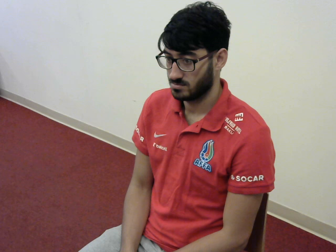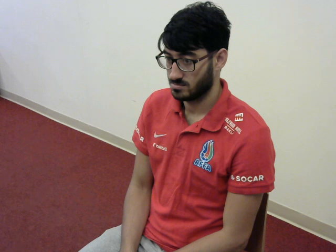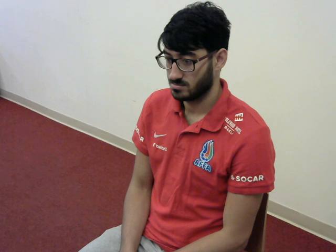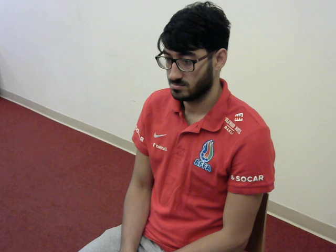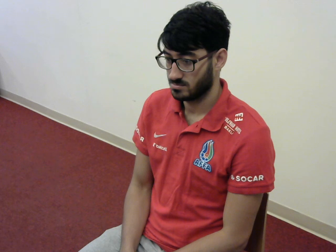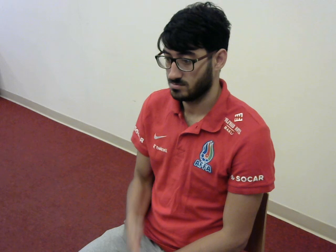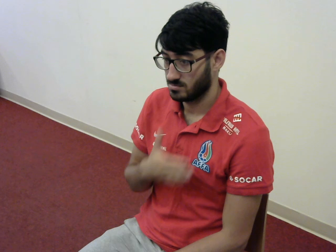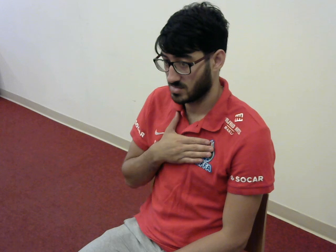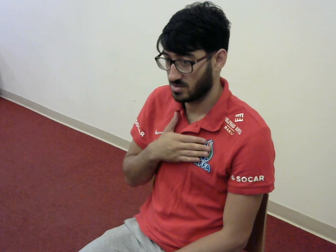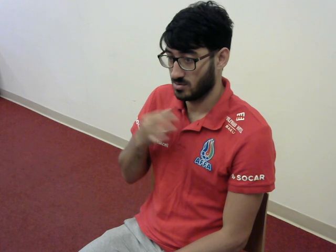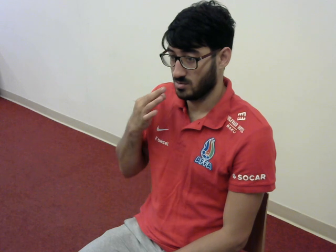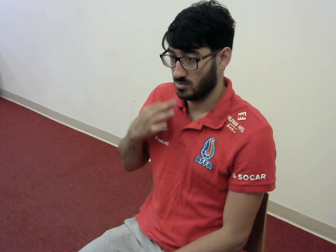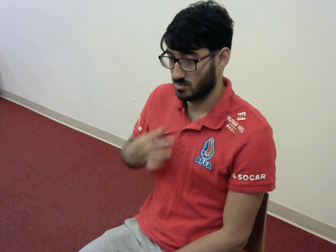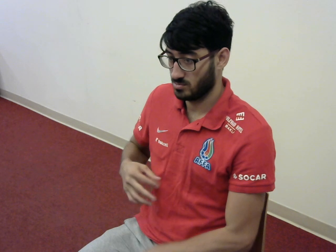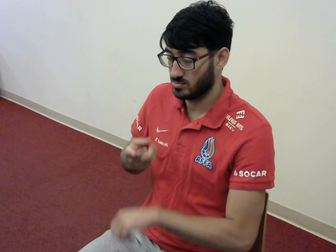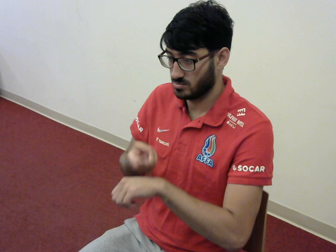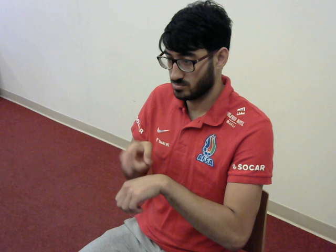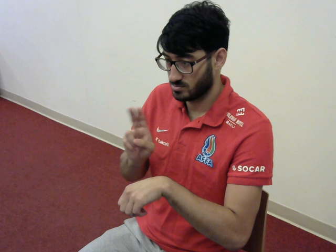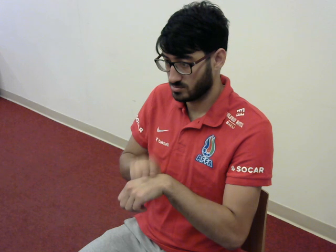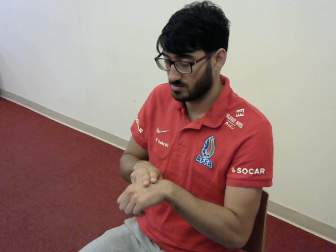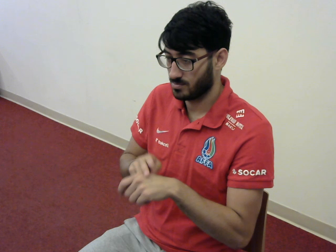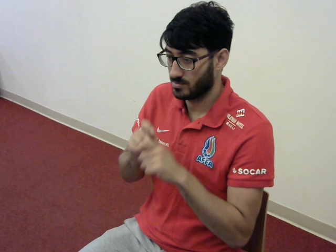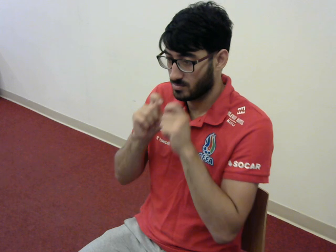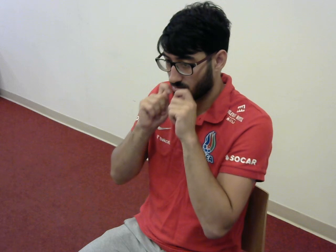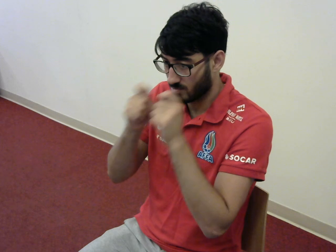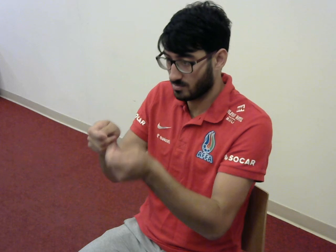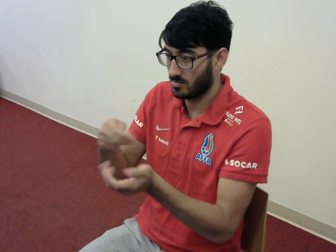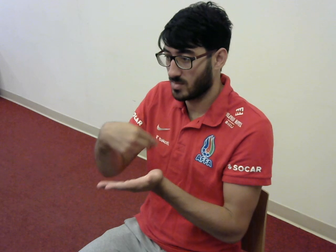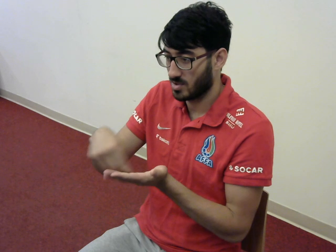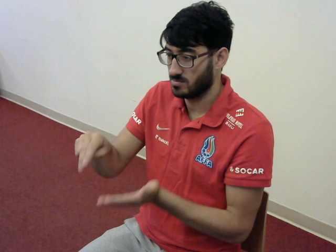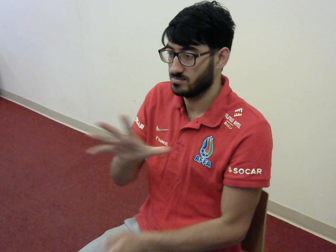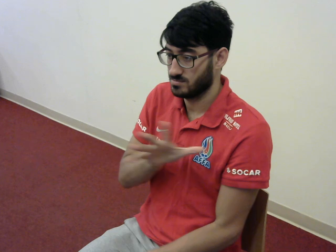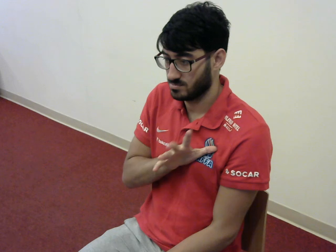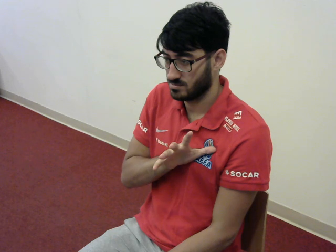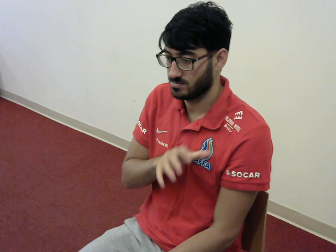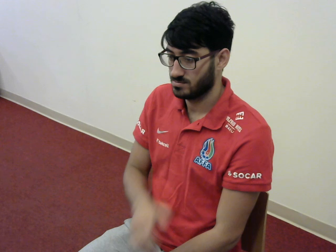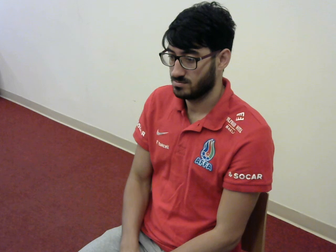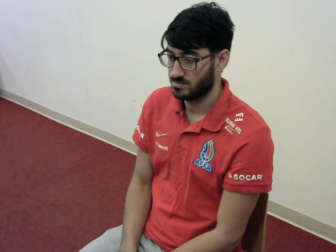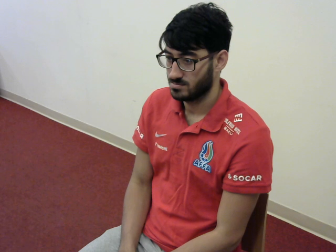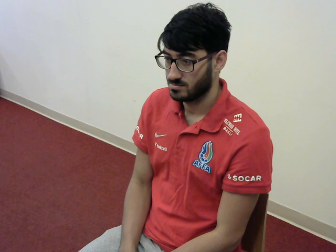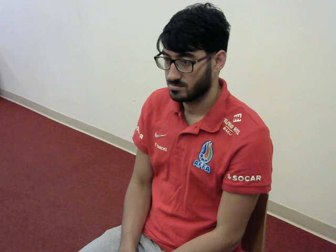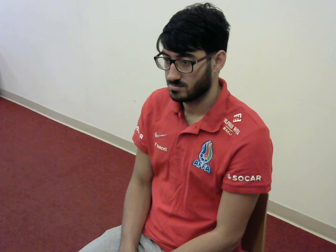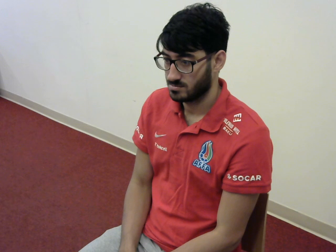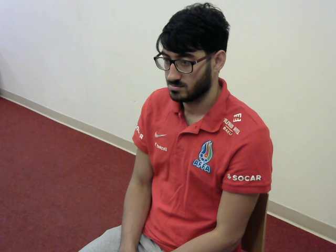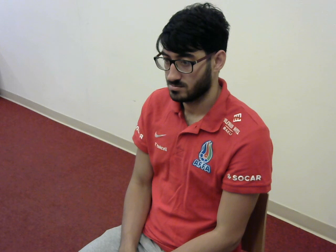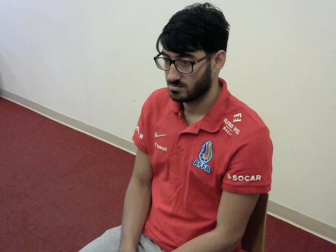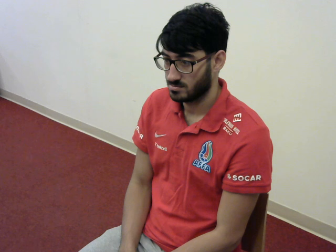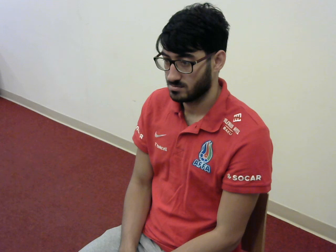Mən oğlum üçün hədiyyə almışam